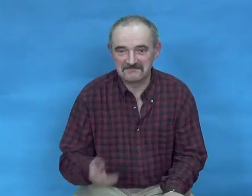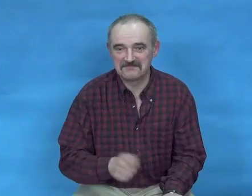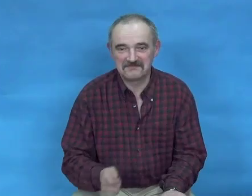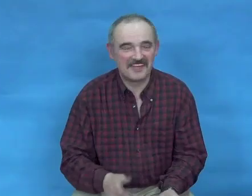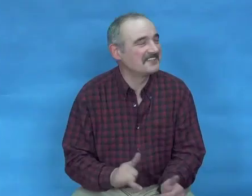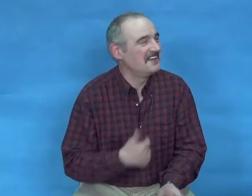Jak się gra na cymbałkach?